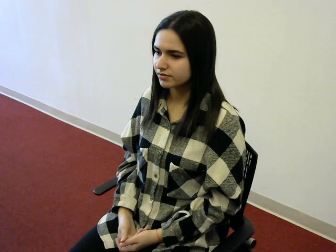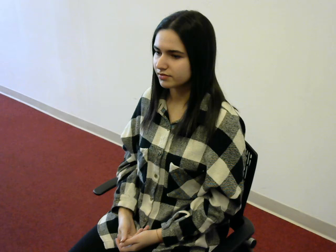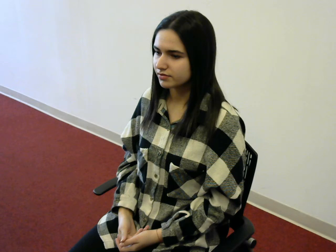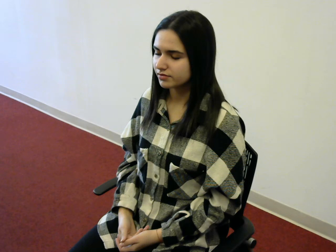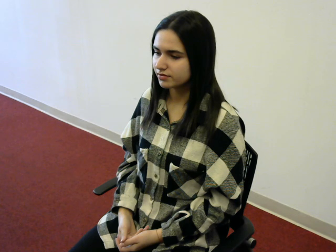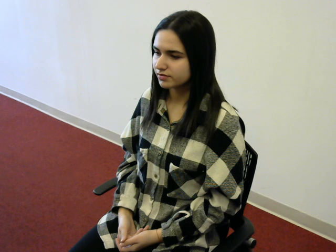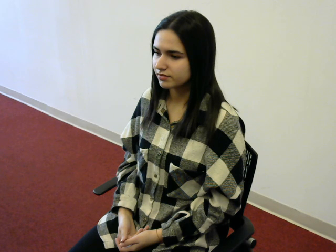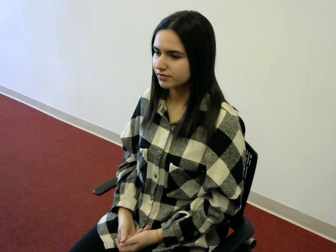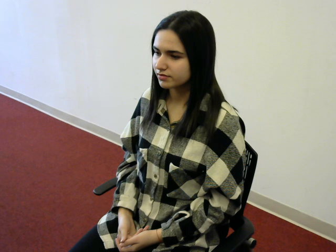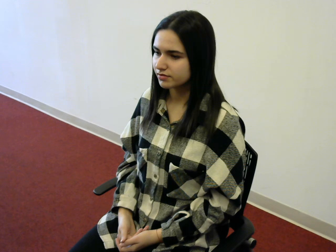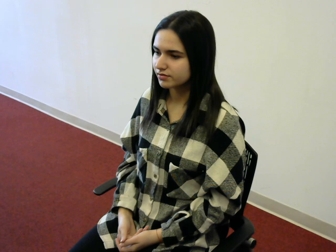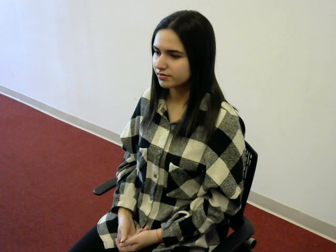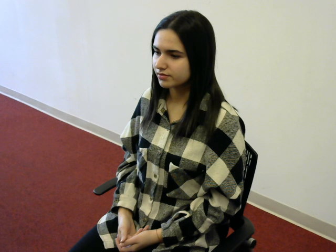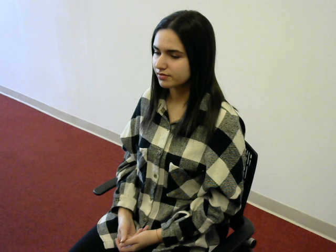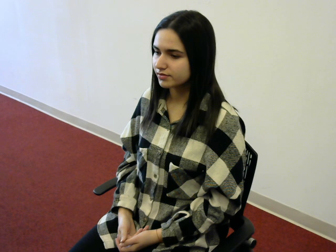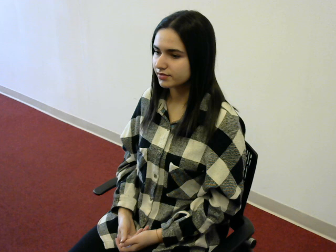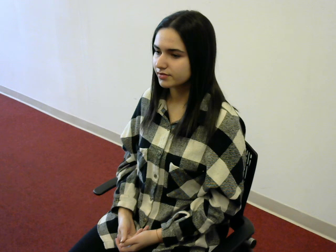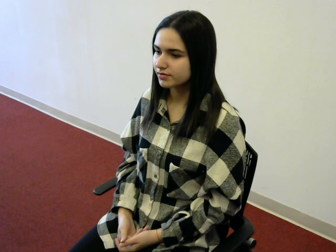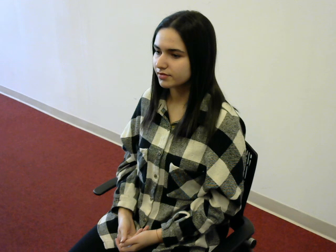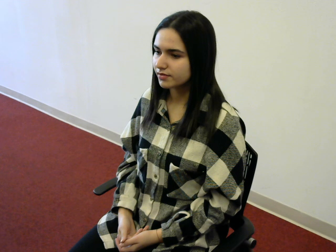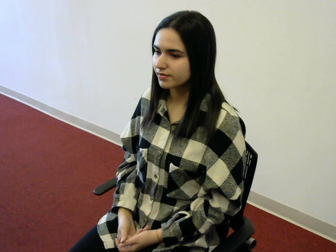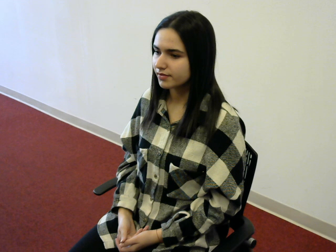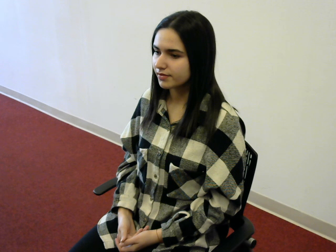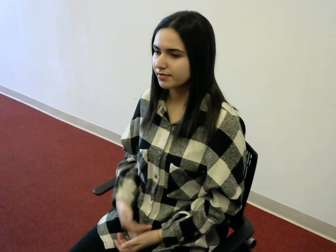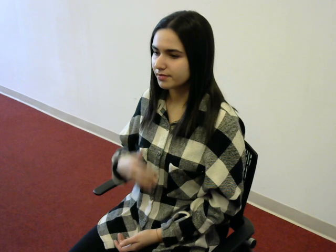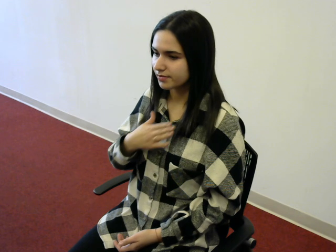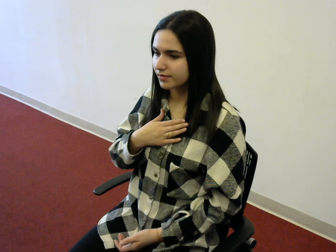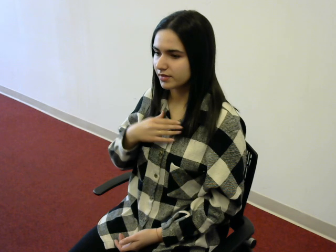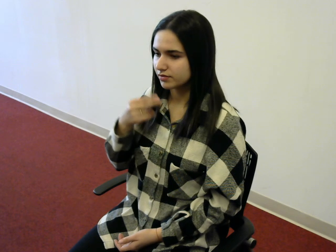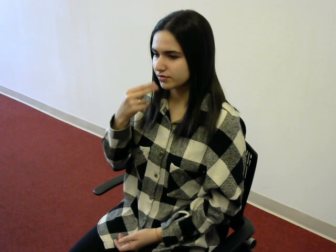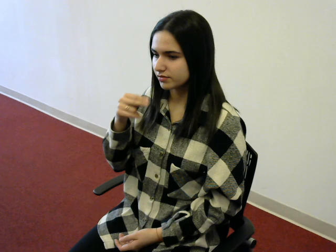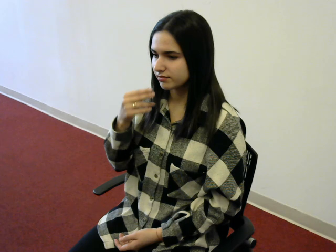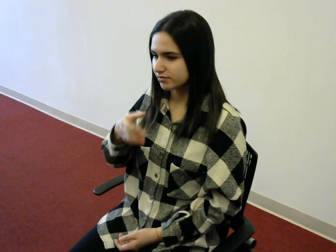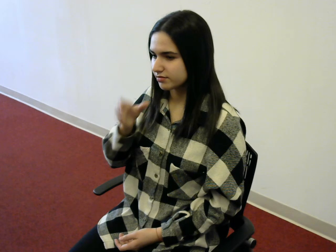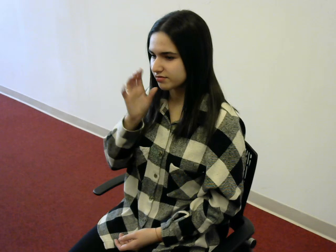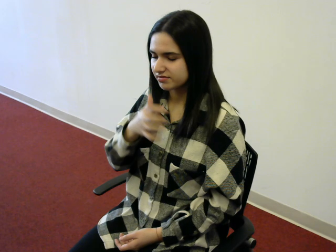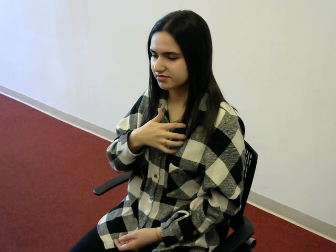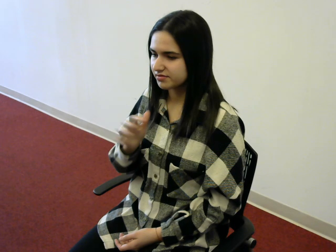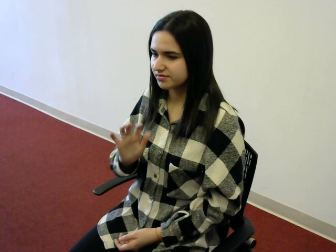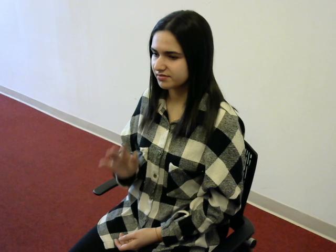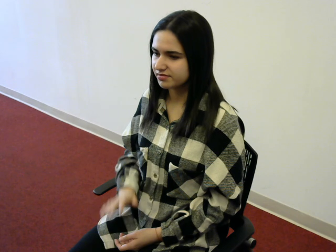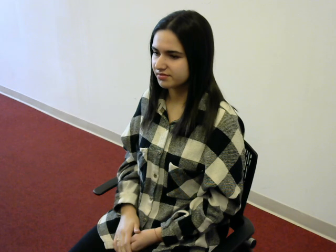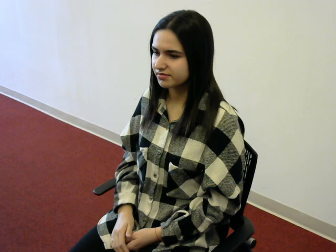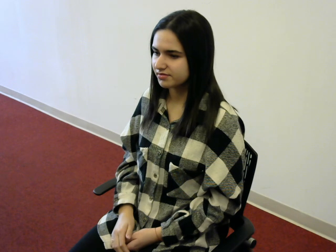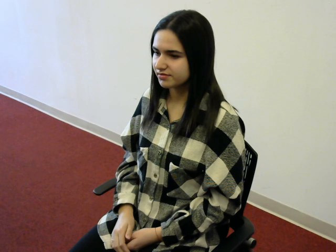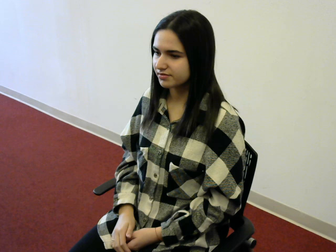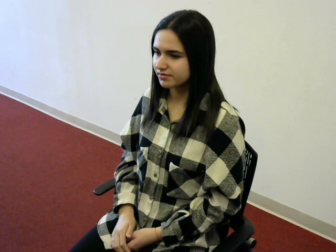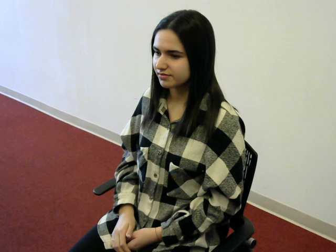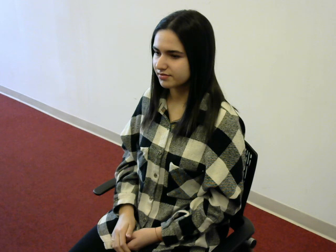Mən çay içmək istəmirəm